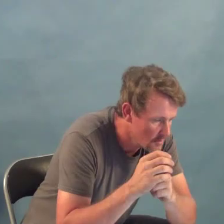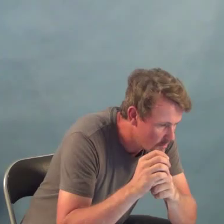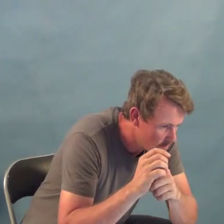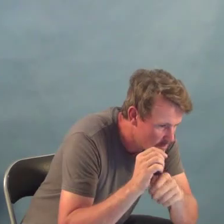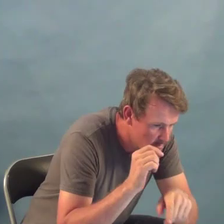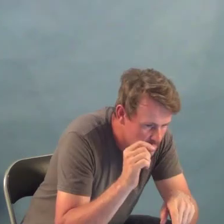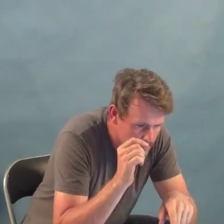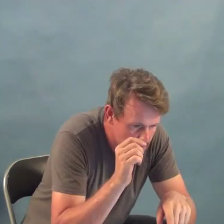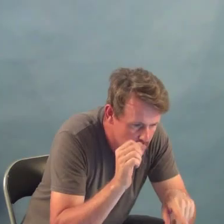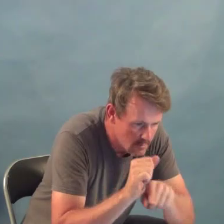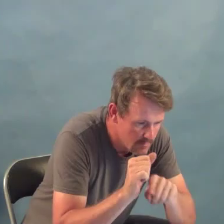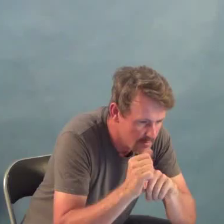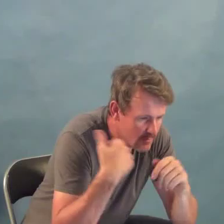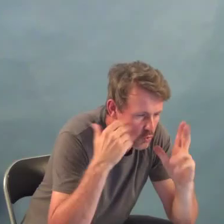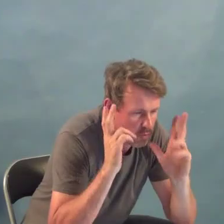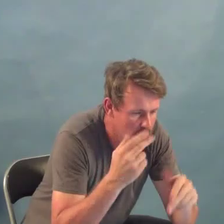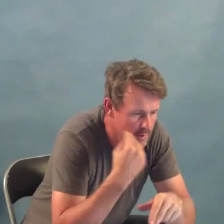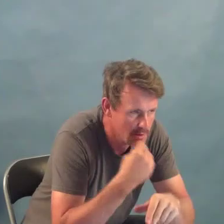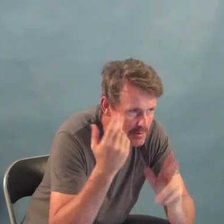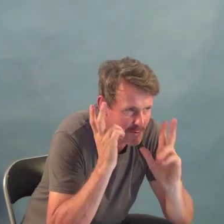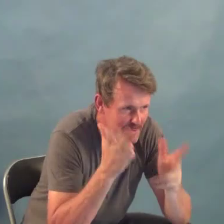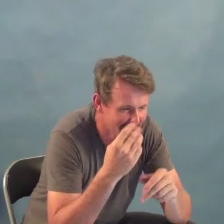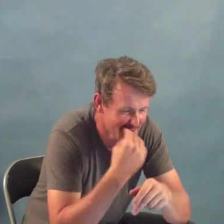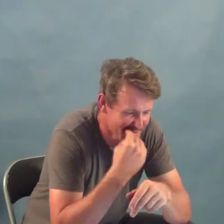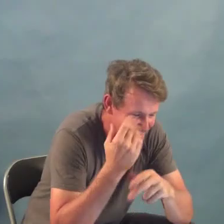A jedenastego... Nie, mam urlop, jadę nad morze.